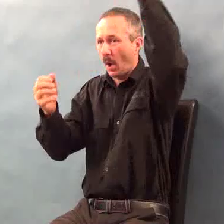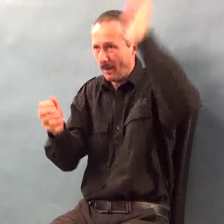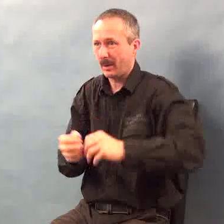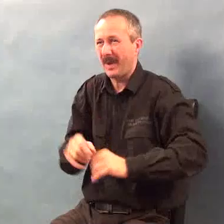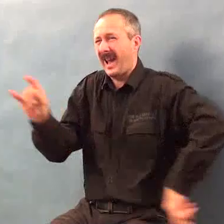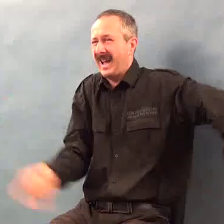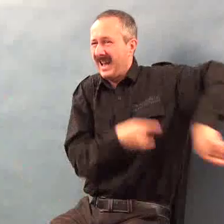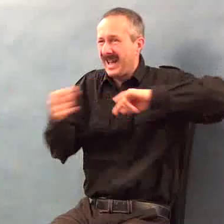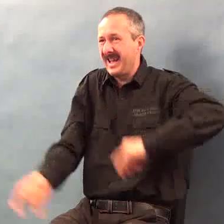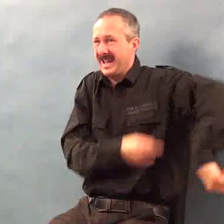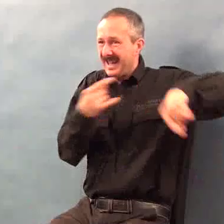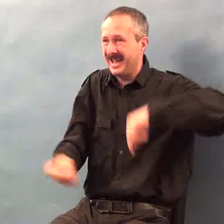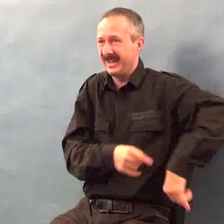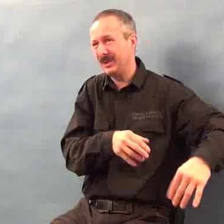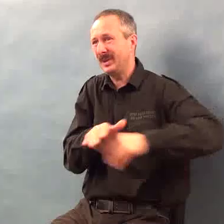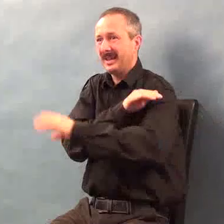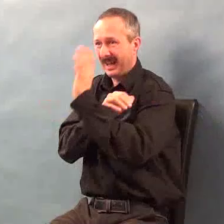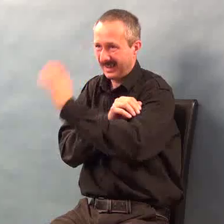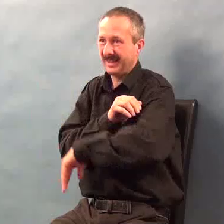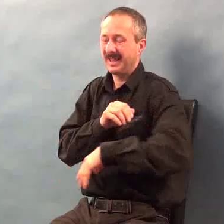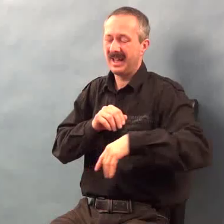Pies zaczął szybko uciekać.